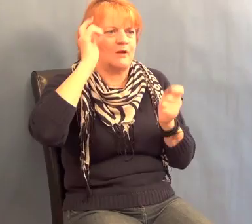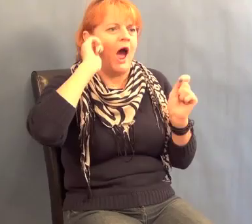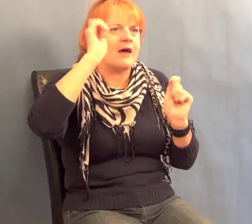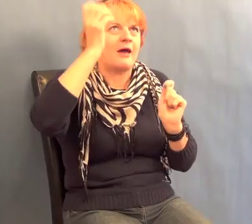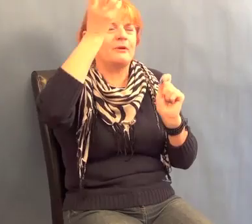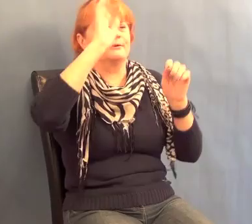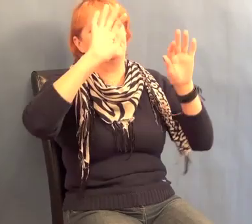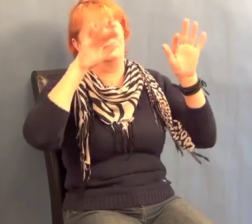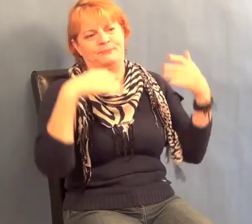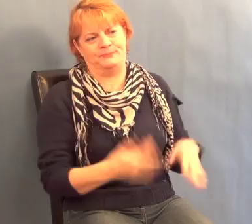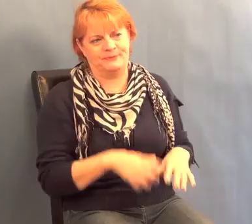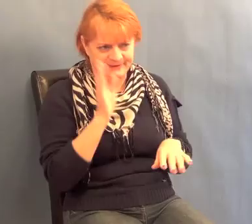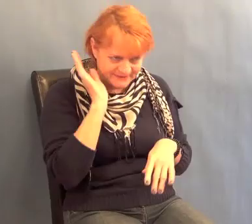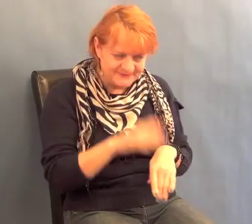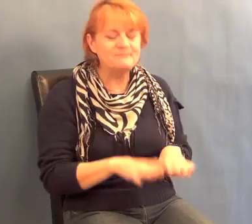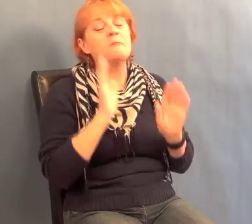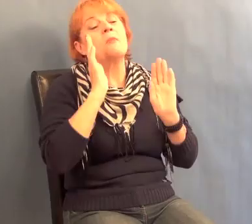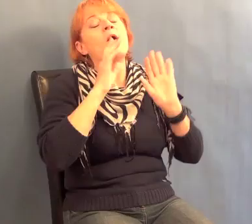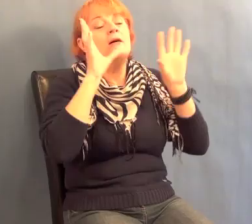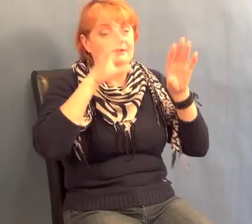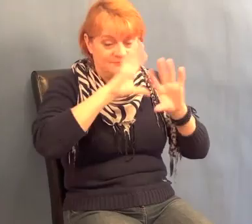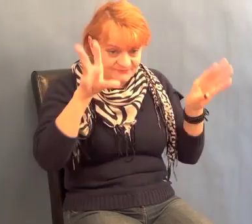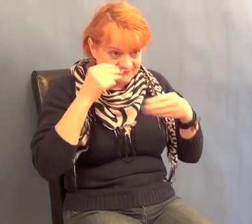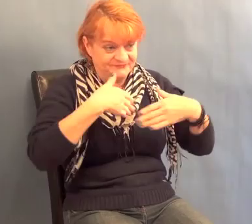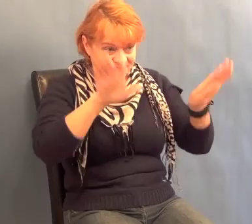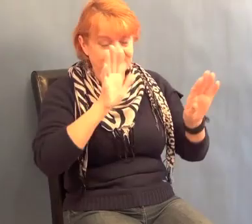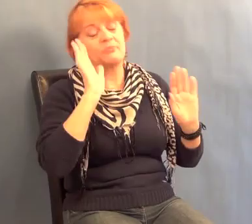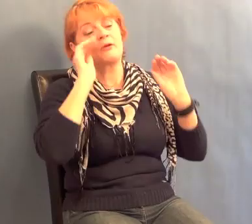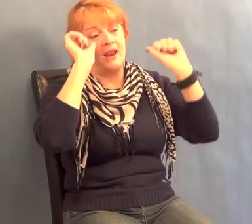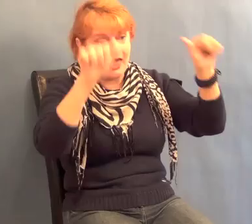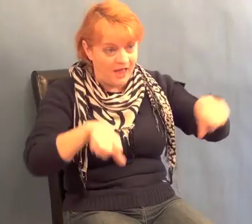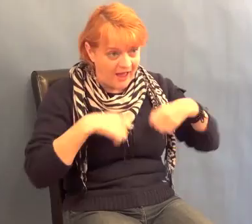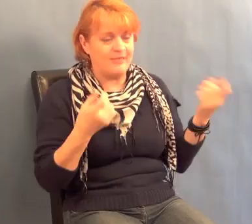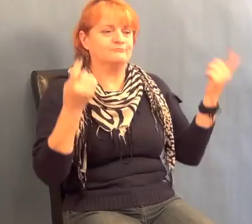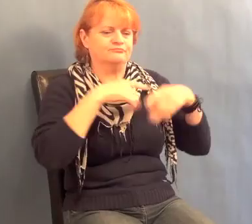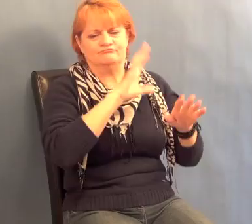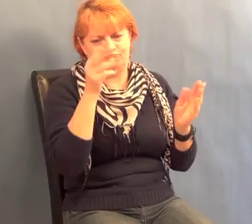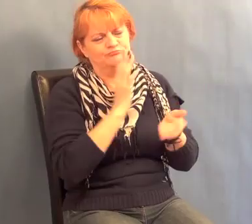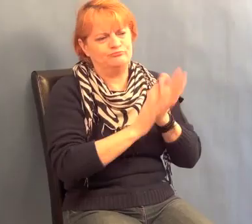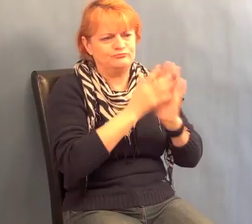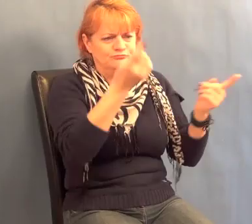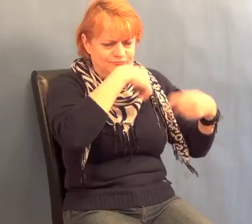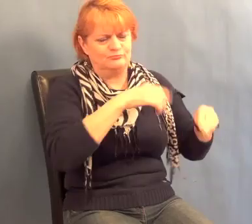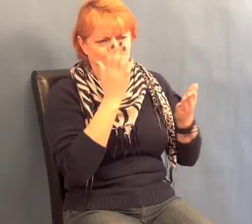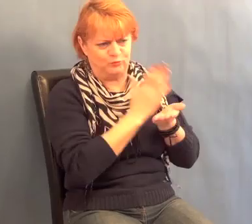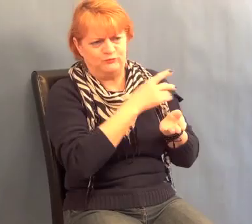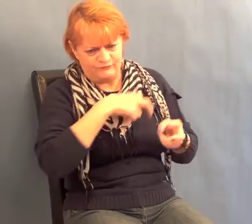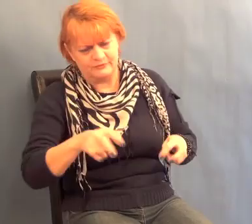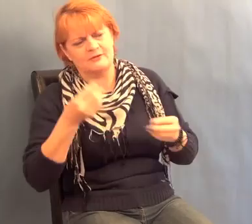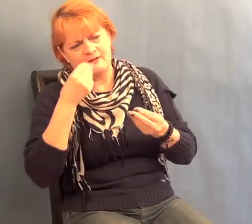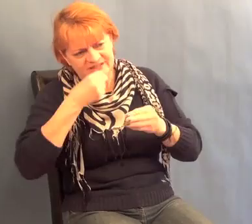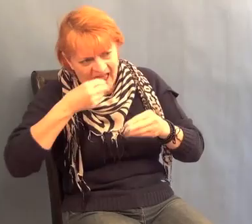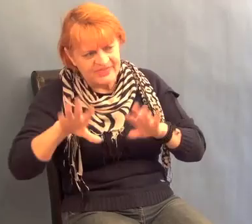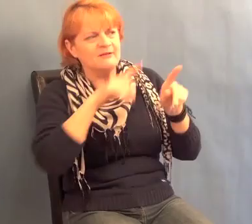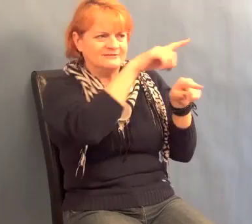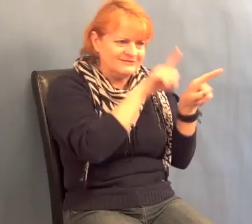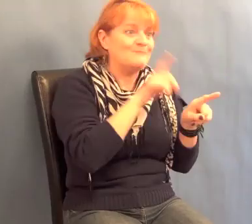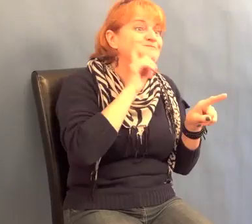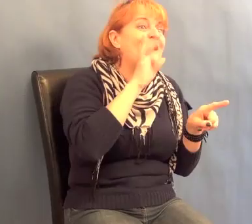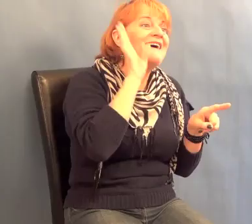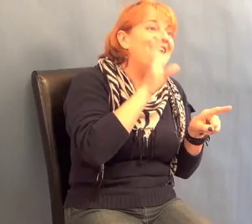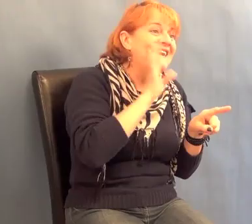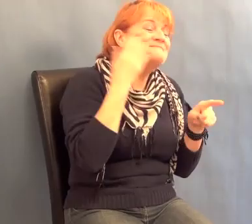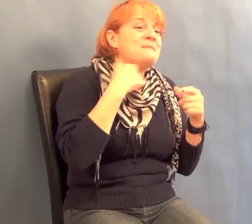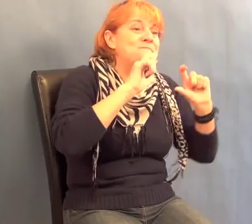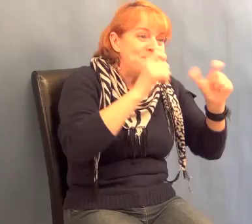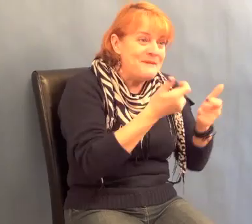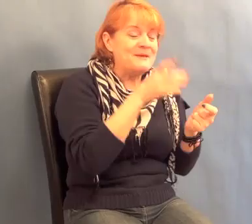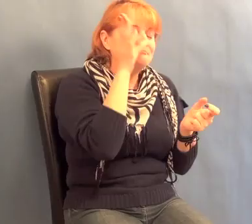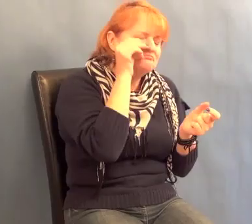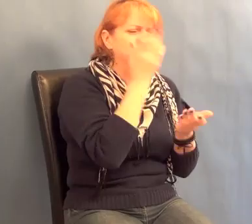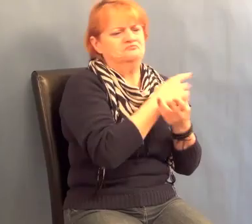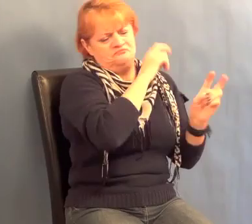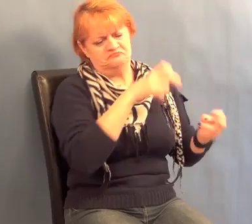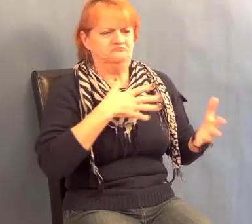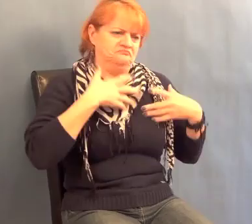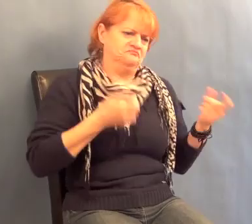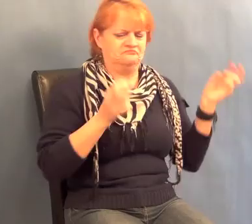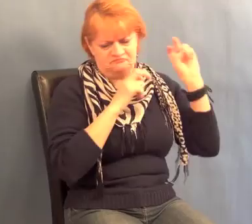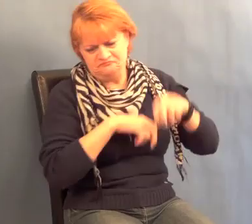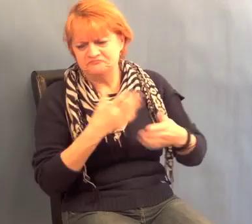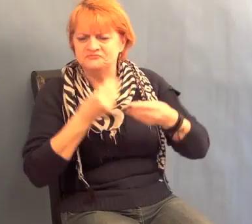Potem wszyscy już się rozeszli i rano, wyszykowani, zeszli na dół i usiedli jeść. Akurat ten chłopak, co nie usłyszał alarmu i go przespał, przyszedł do nich, normalnie usiadł i jadł.